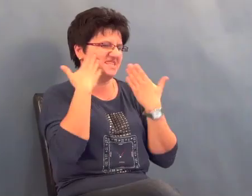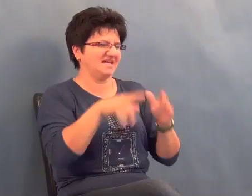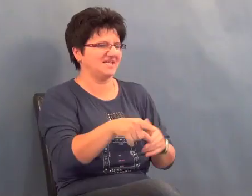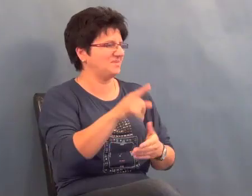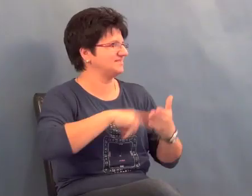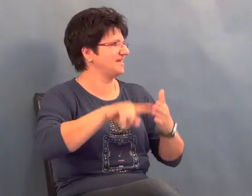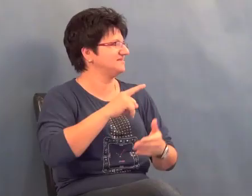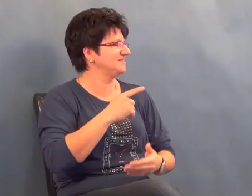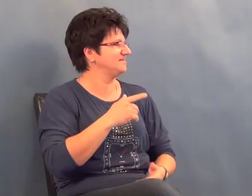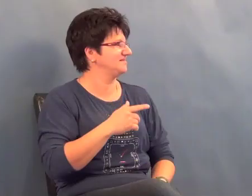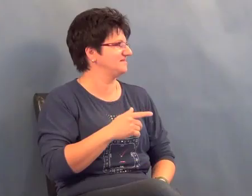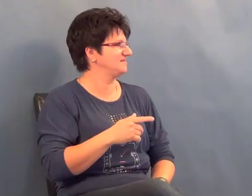Ja widzę, ale nie znam takiego okrągłego znaku.